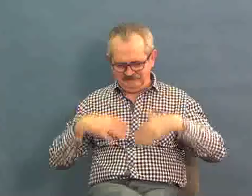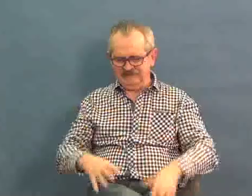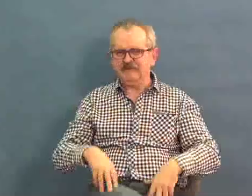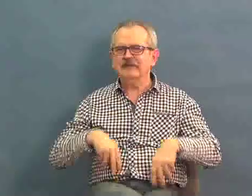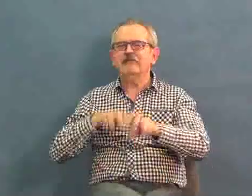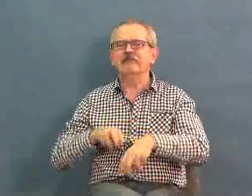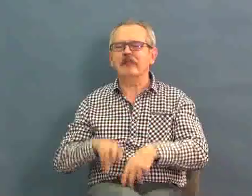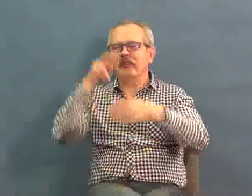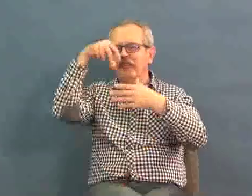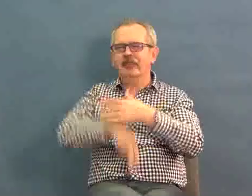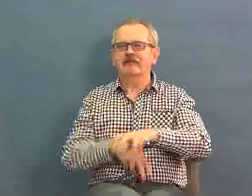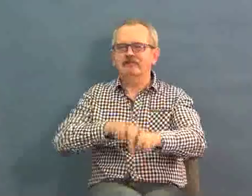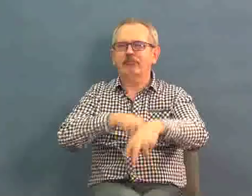Zając skacze i wskakuje do środka ubrania.